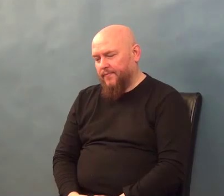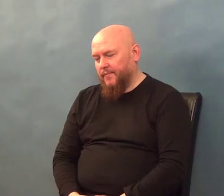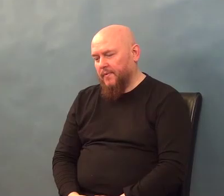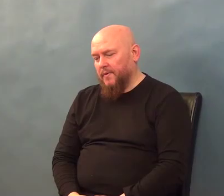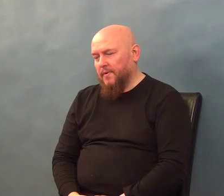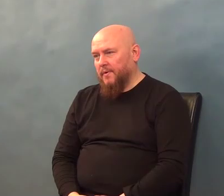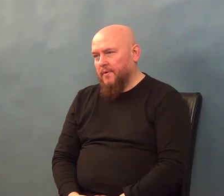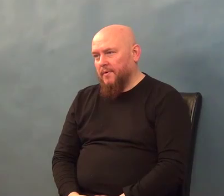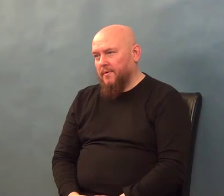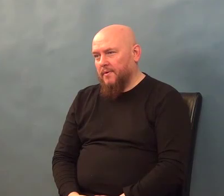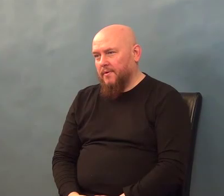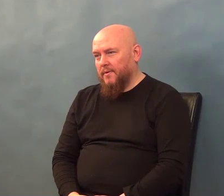Osiemnastego, w czwartek.